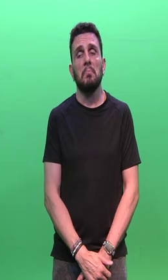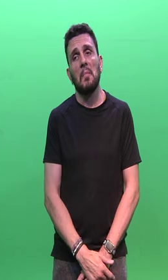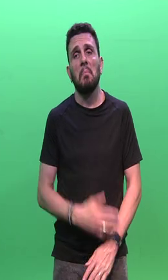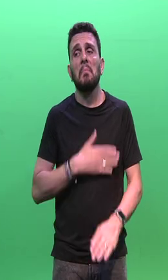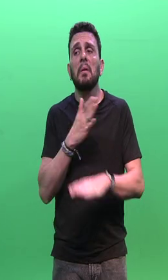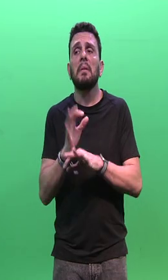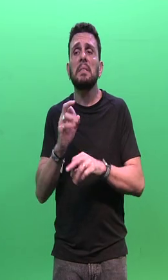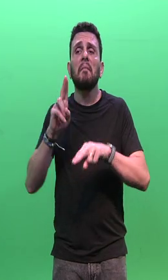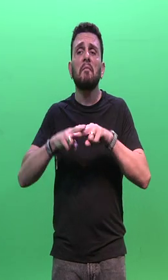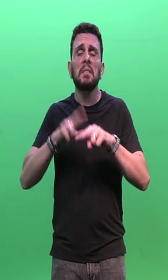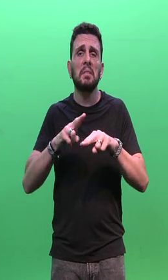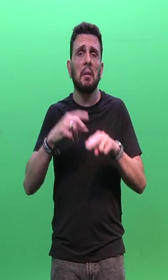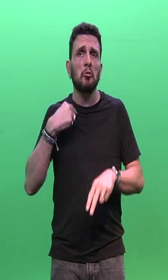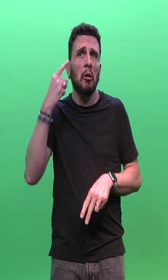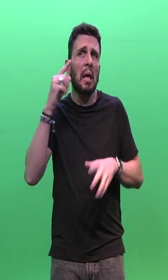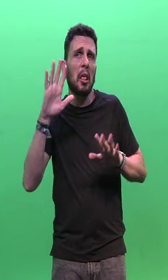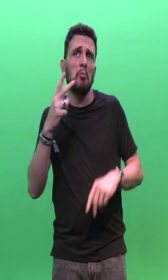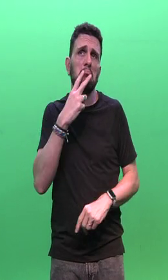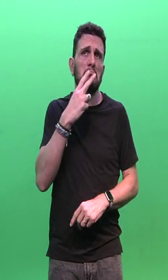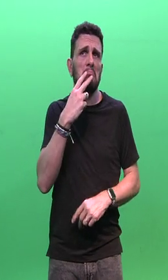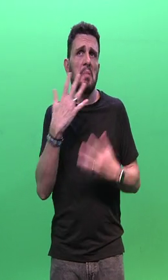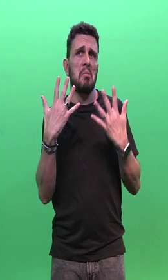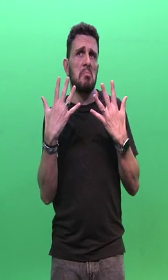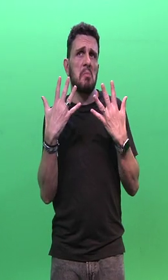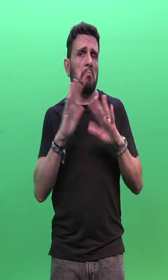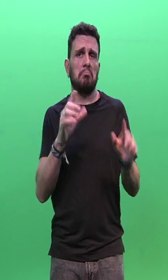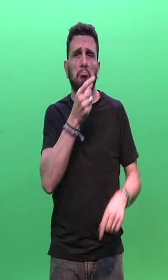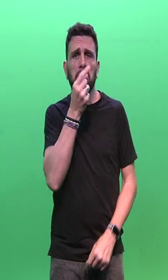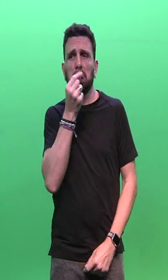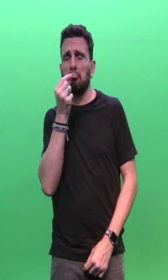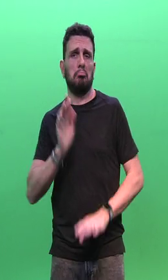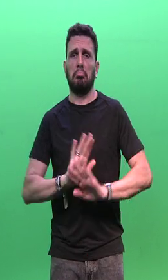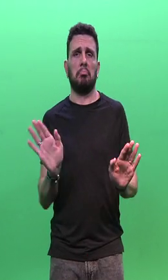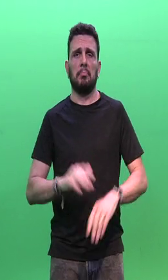Si vaig de festa, crec que fumo deu cigarretes i prou.